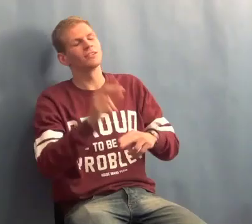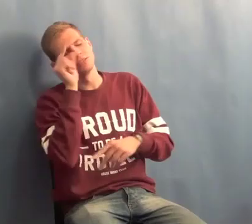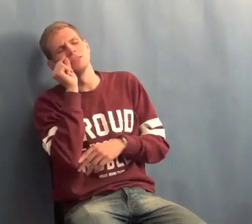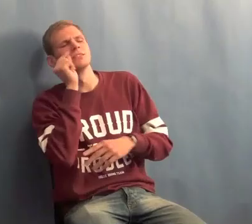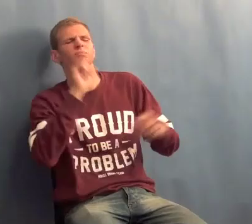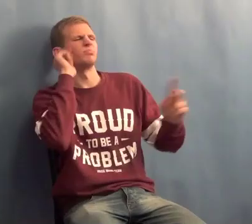Usłyszała dźwięk.